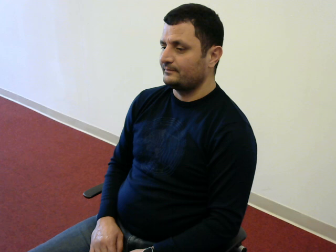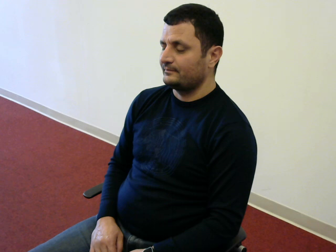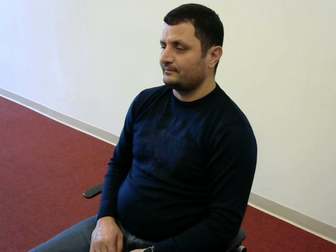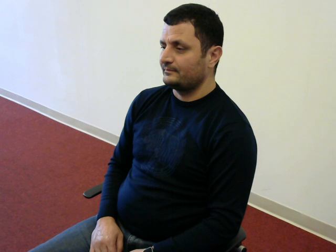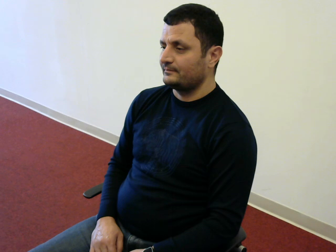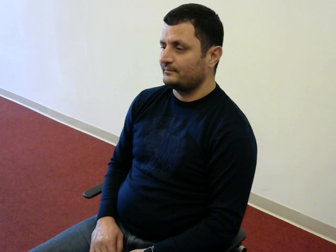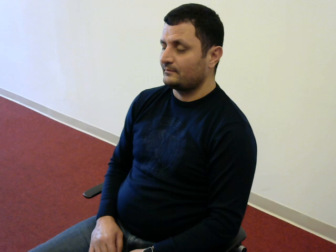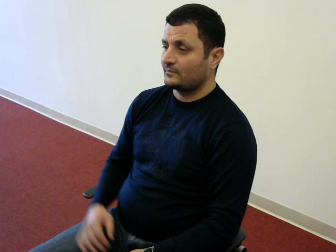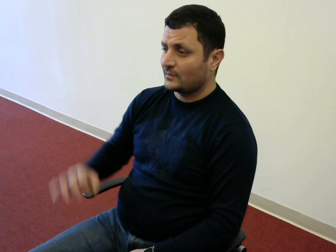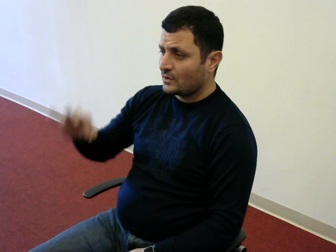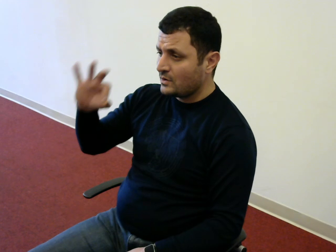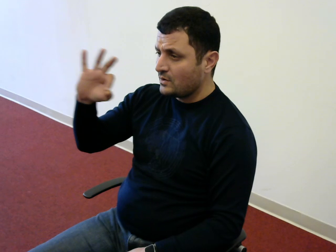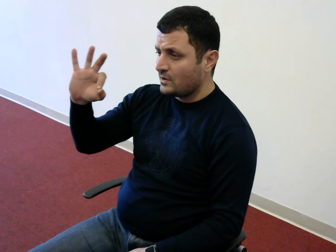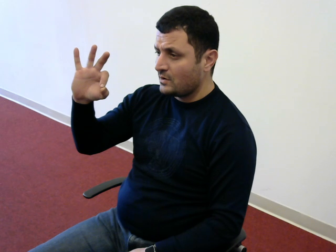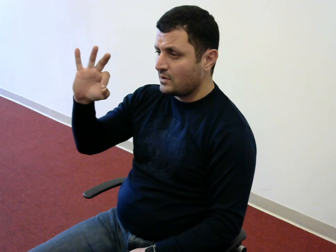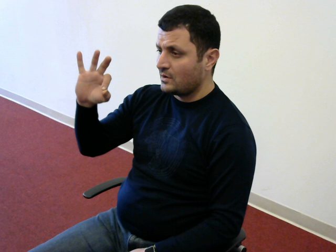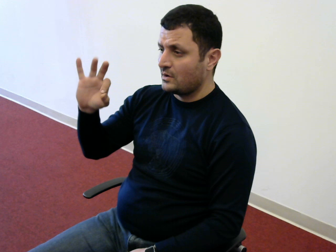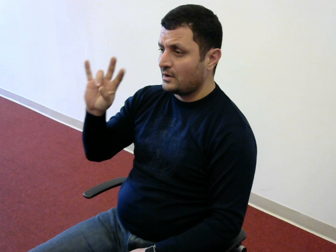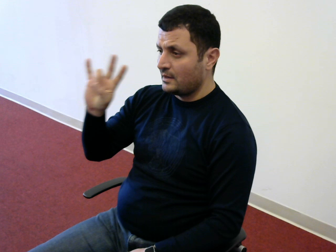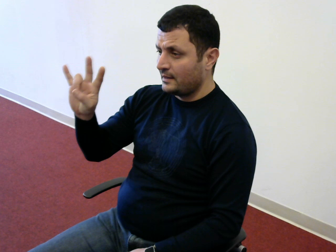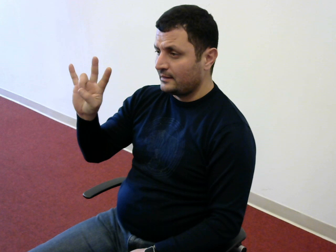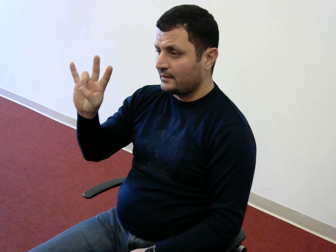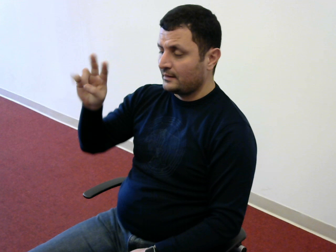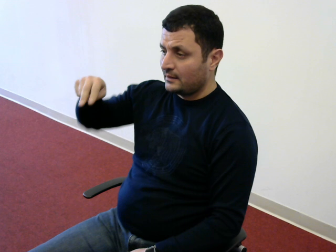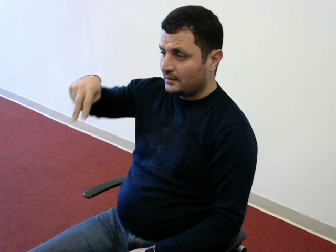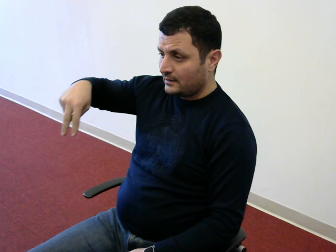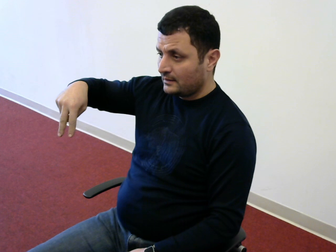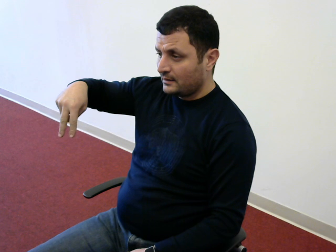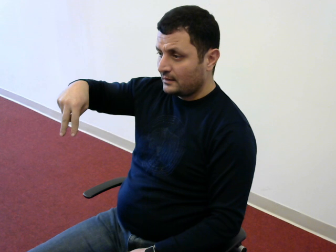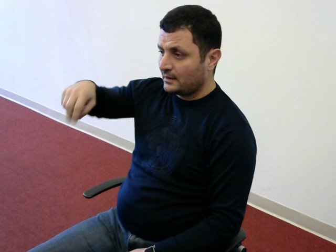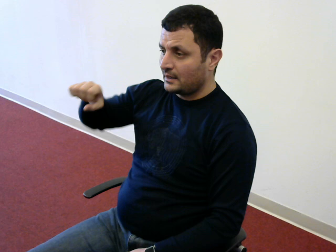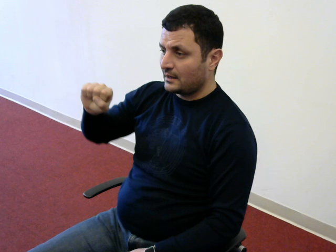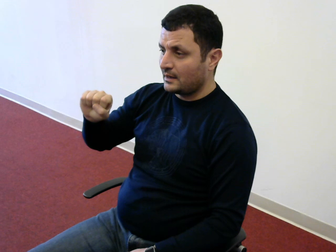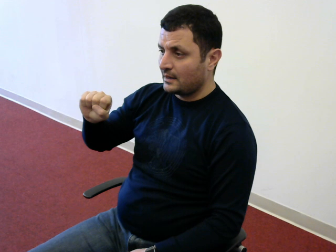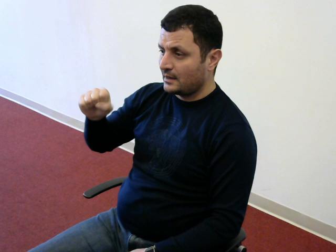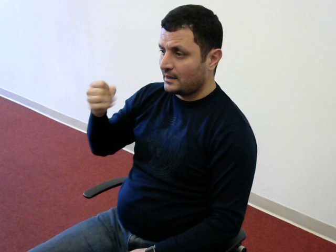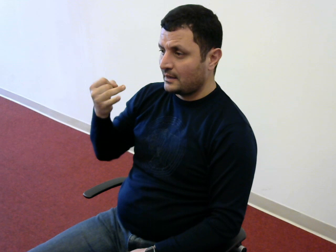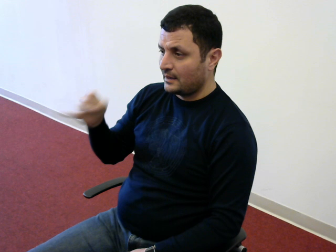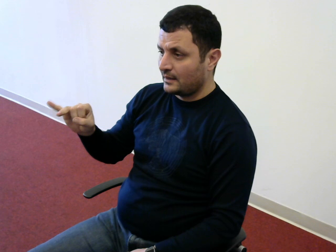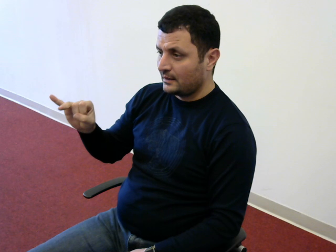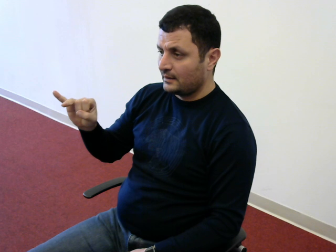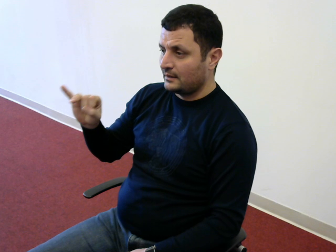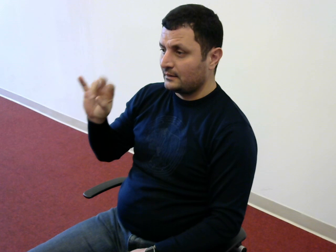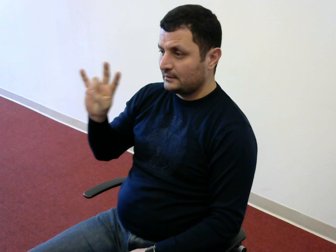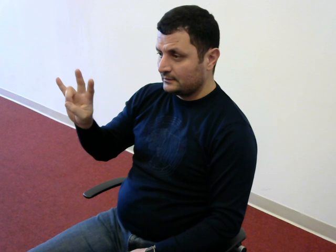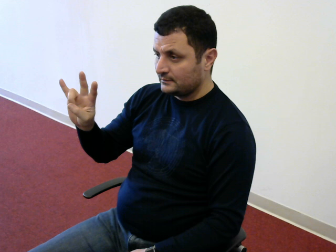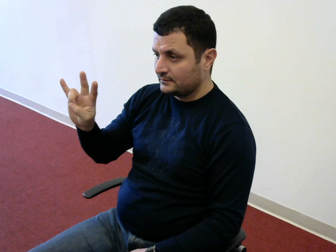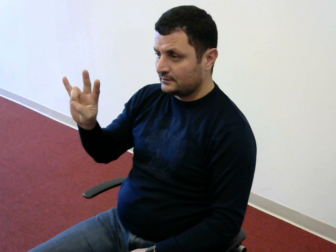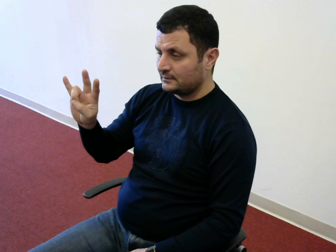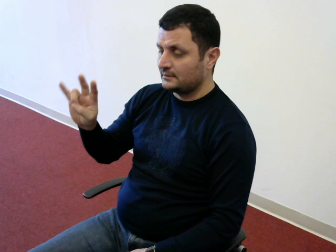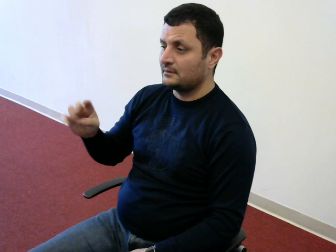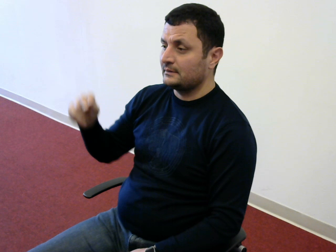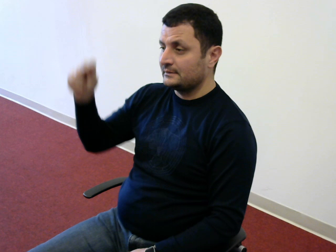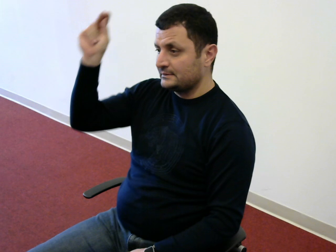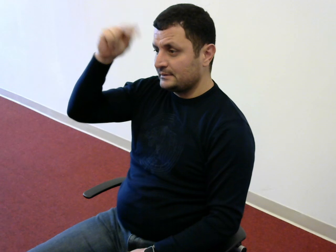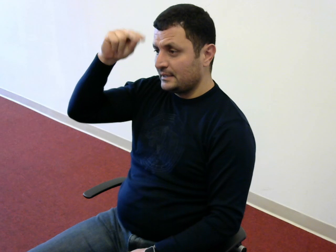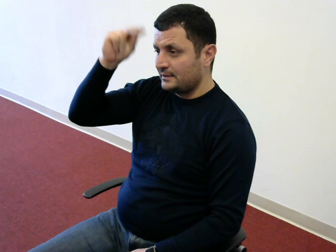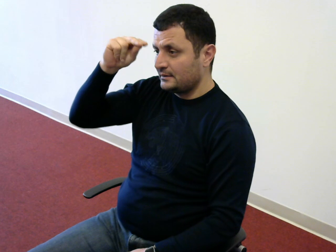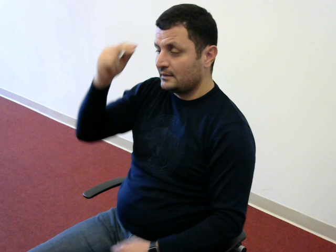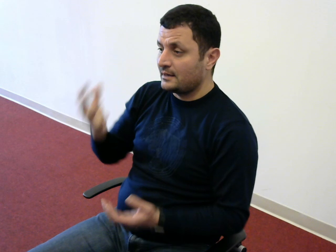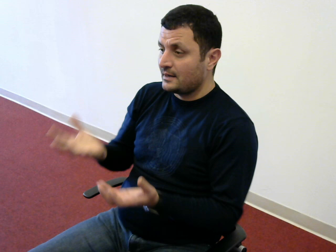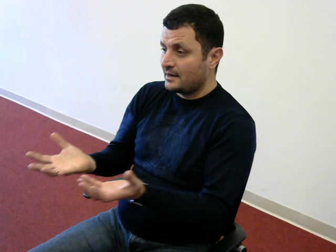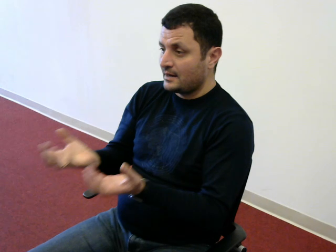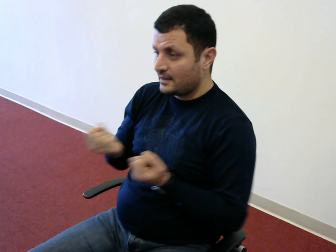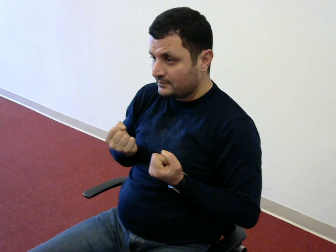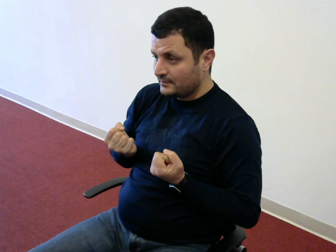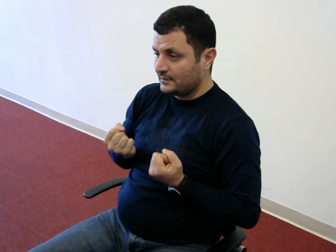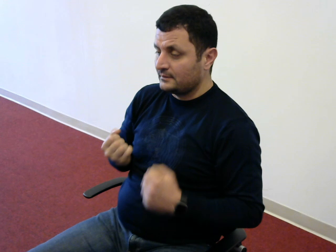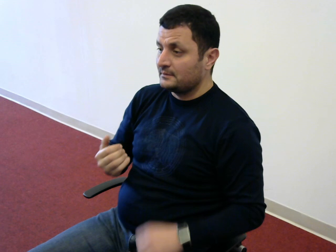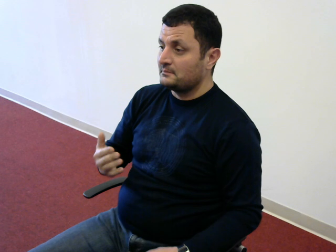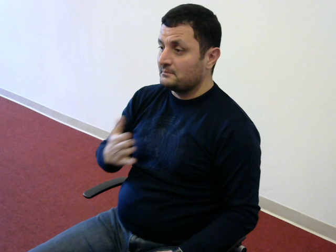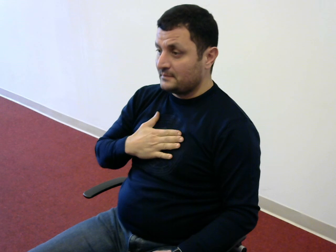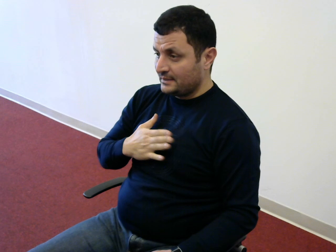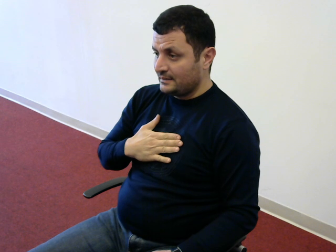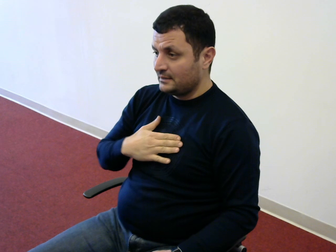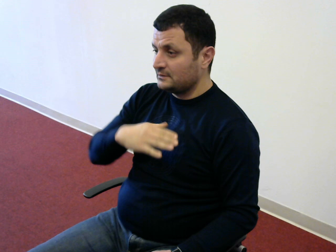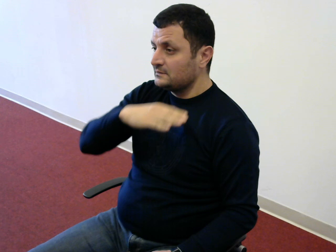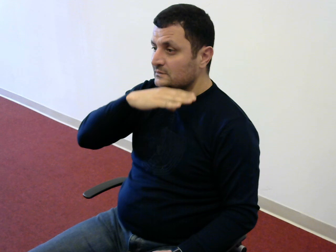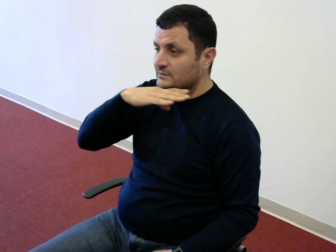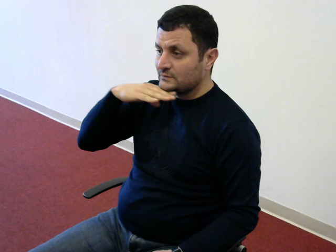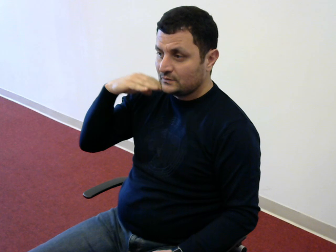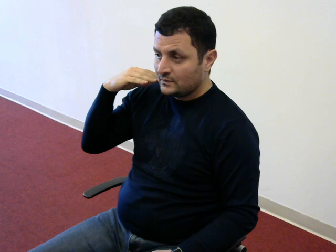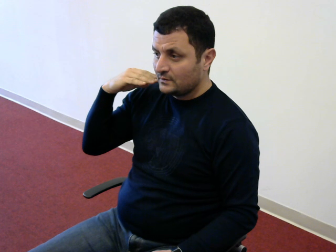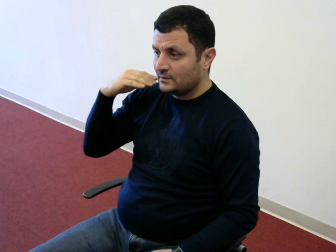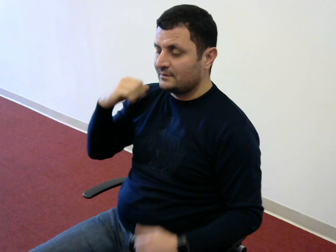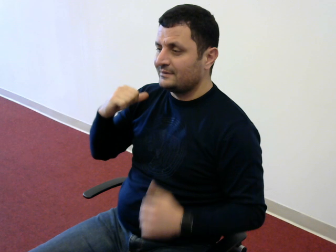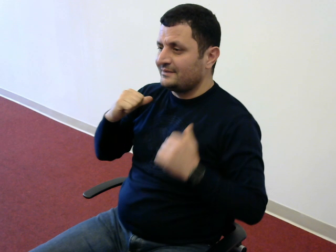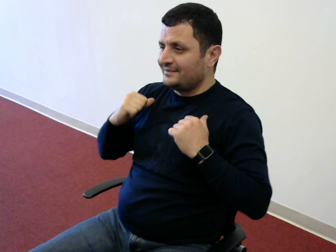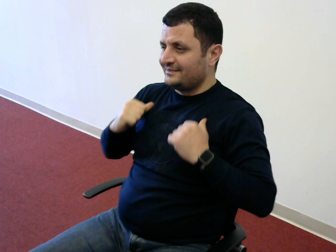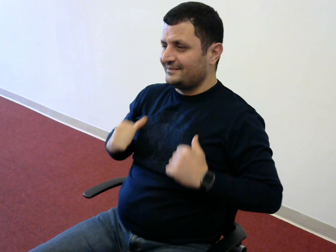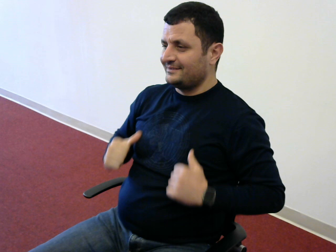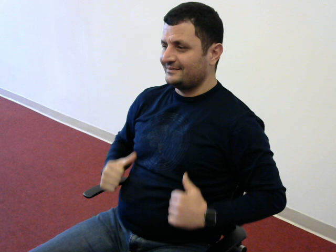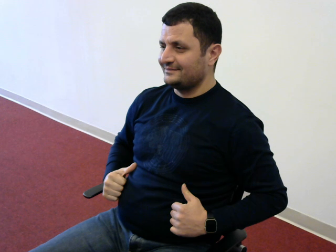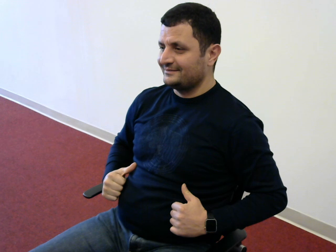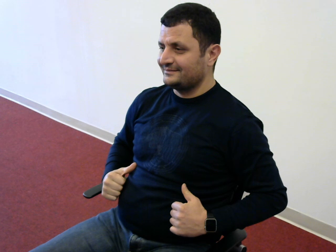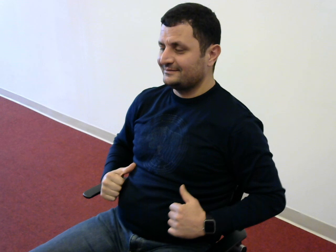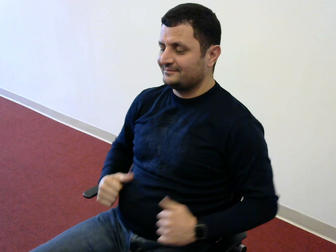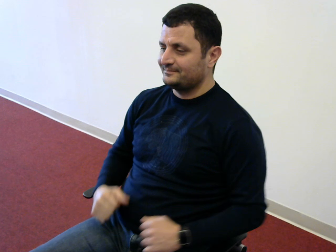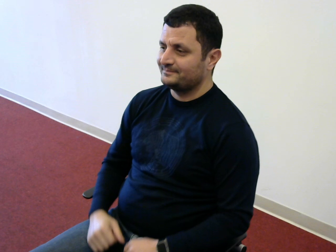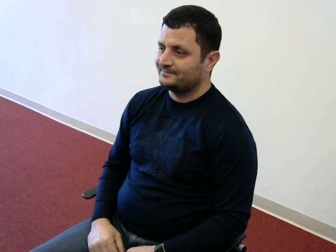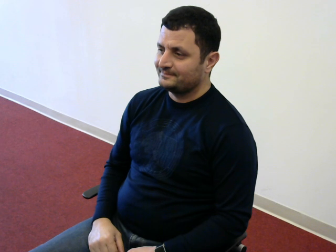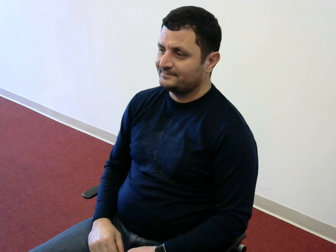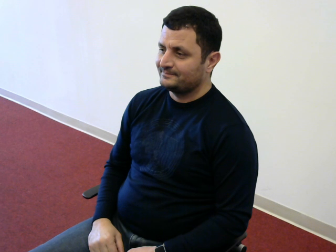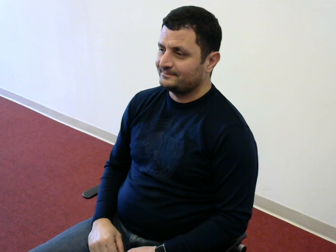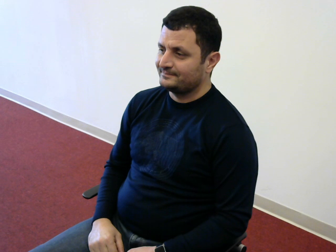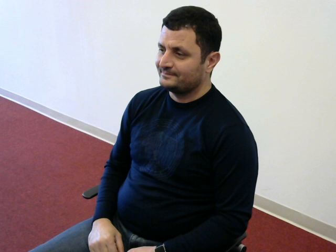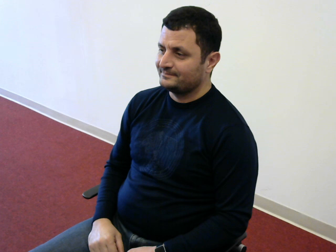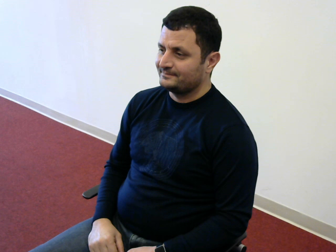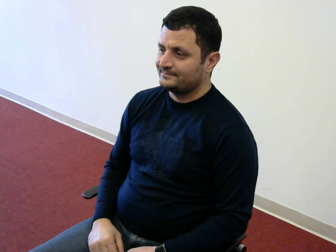Onlayn təhsil almaq mənə çox rahatdır